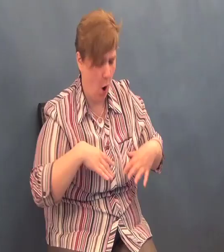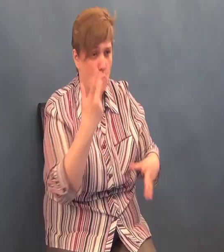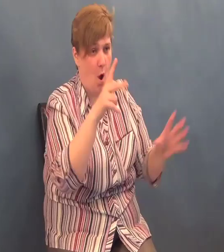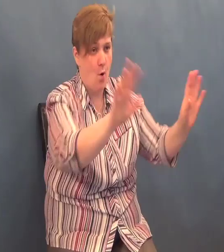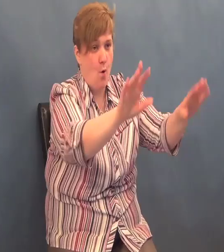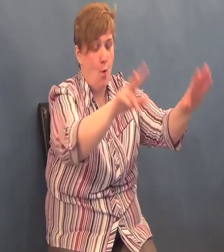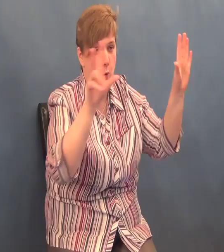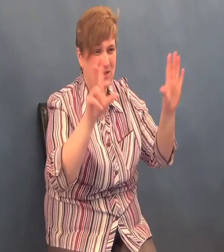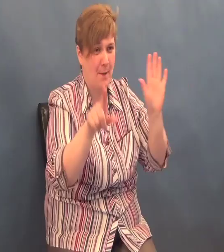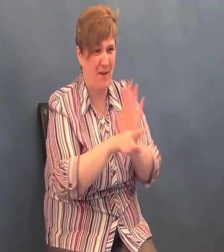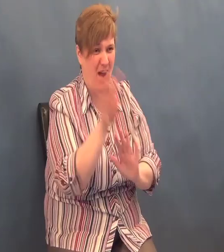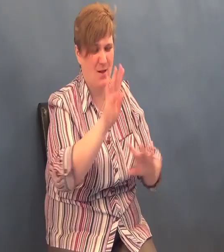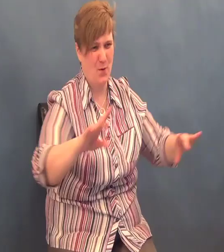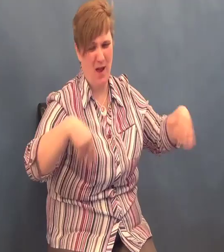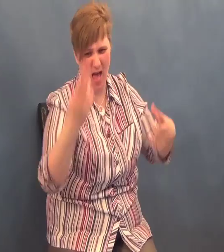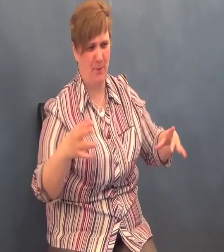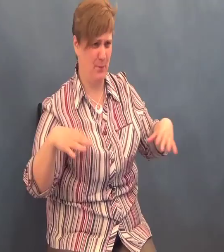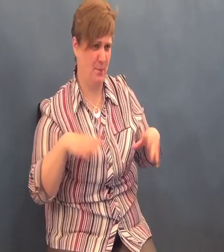Od ósmej do czwartej, a potem wolne.